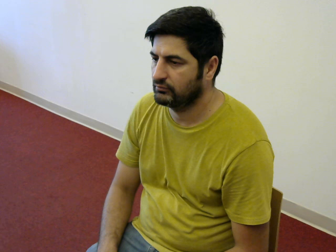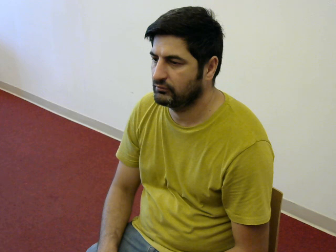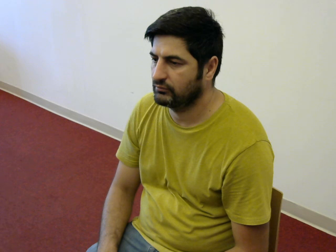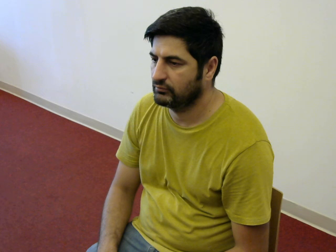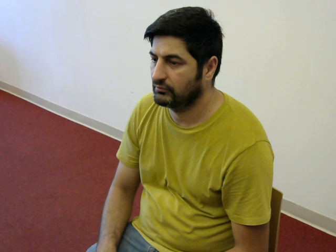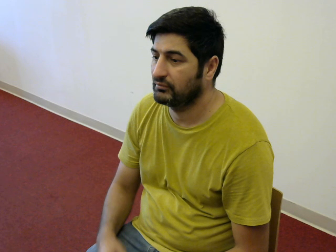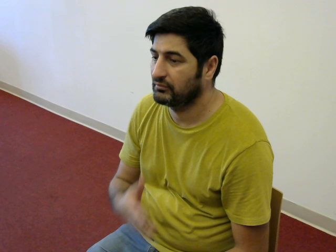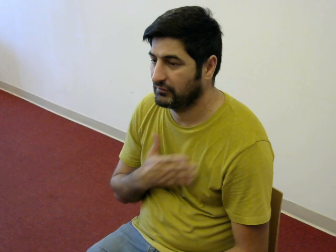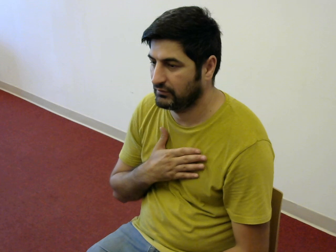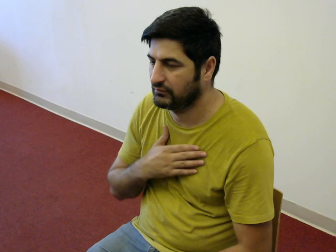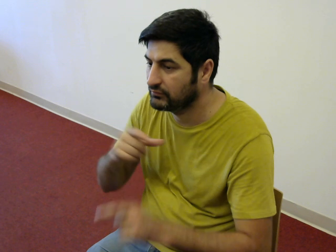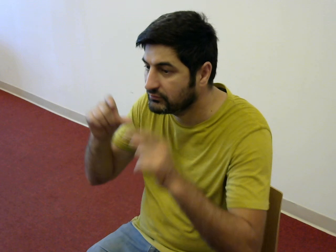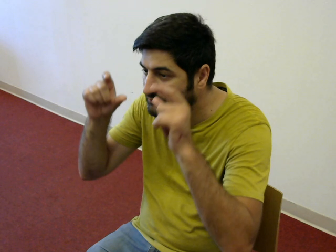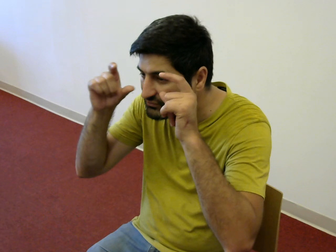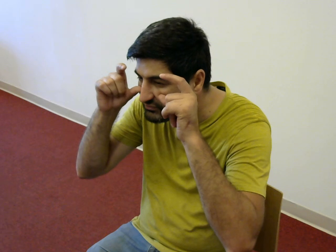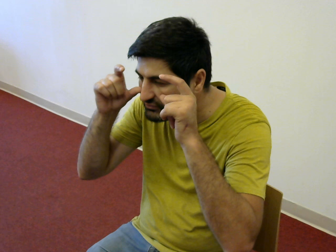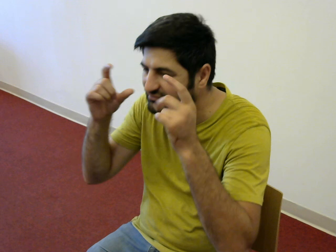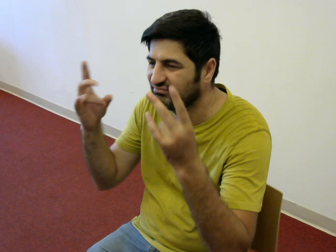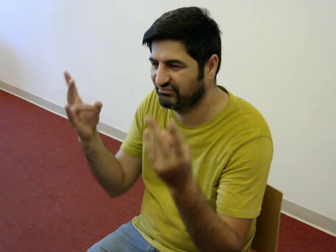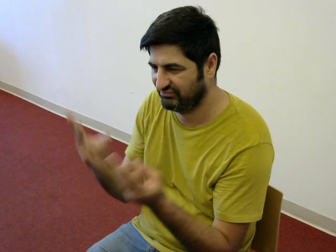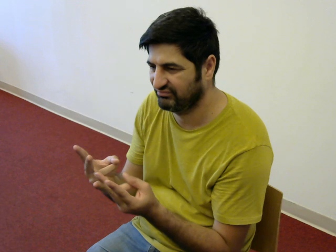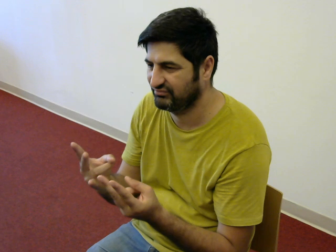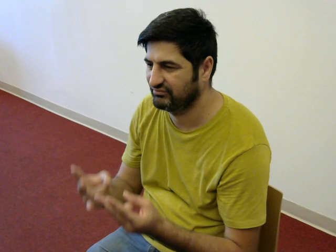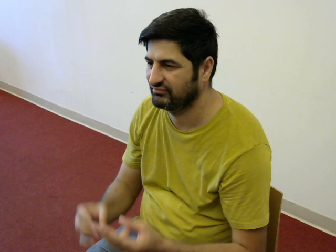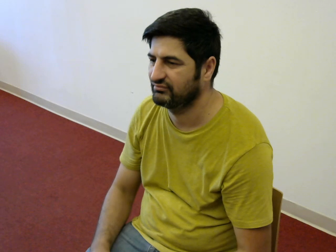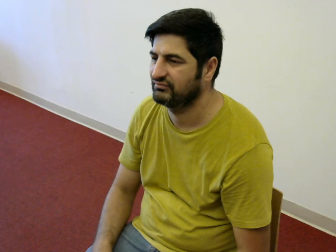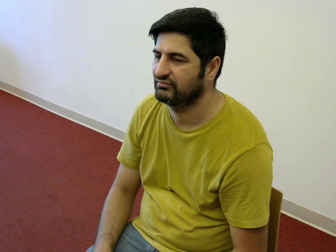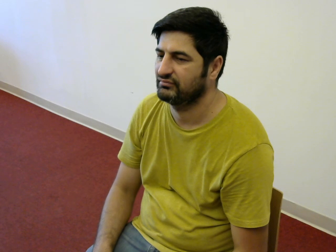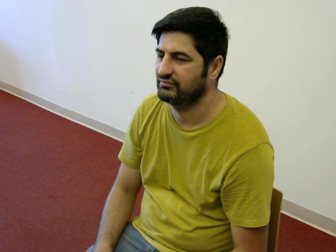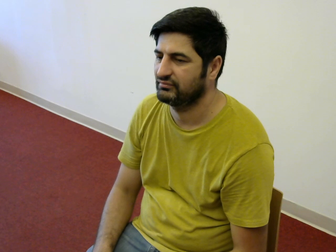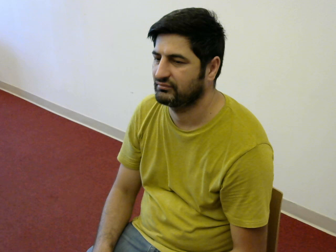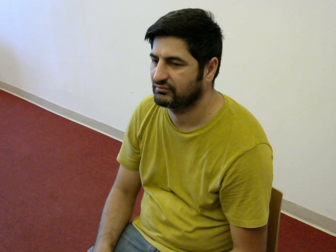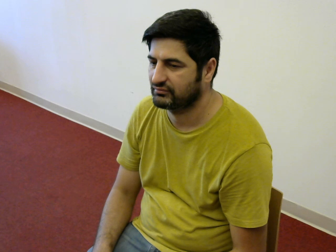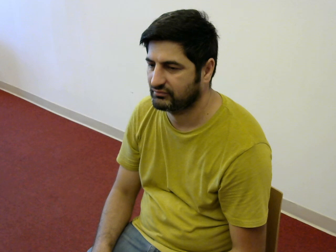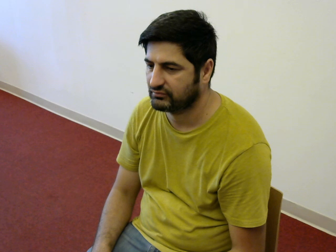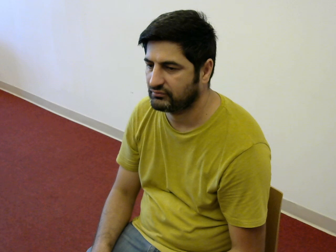Mənə eynək lazımdır